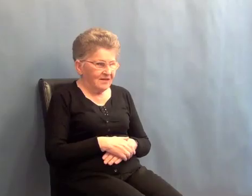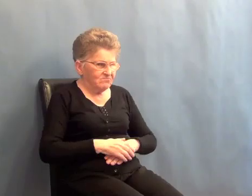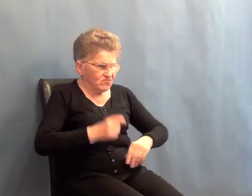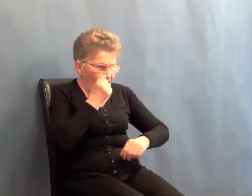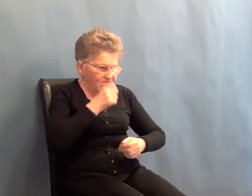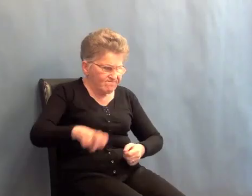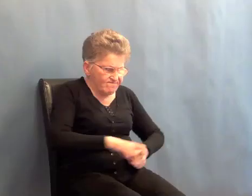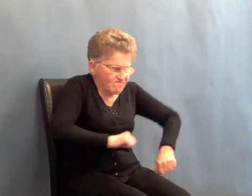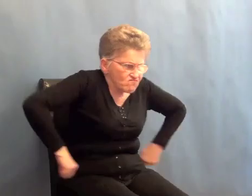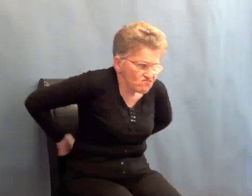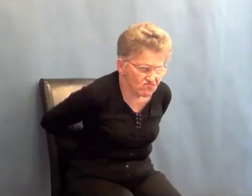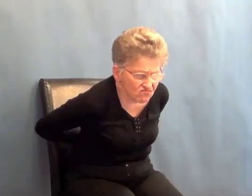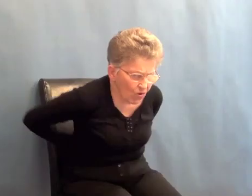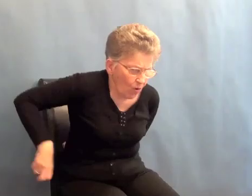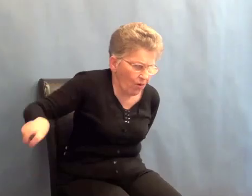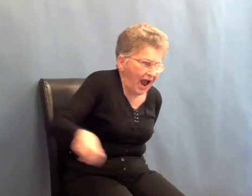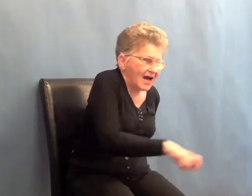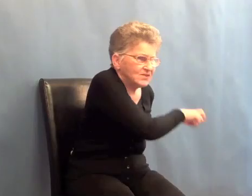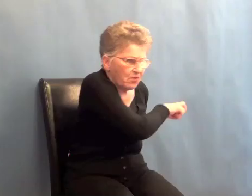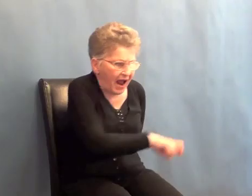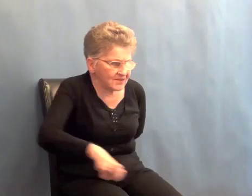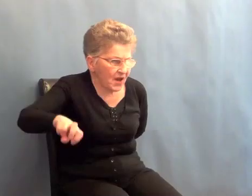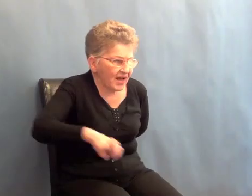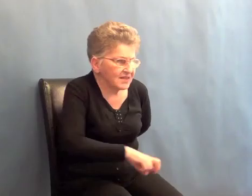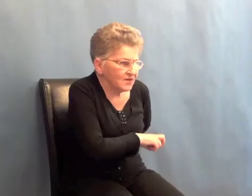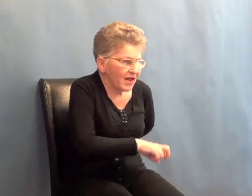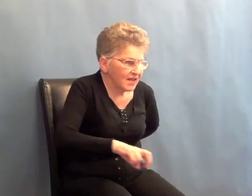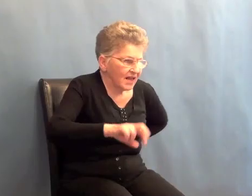Kot zdenerwowany chodzi z łapą z tyłu.